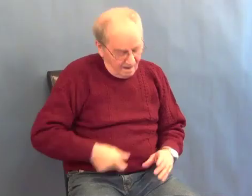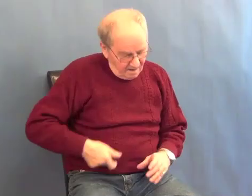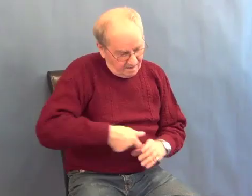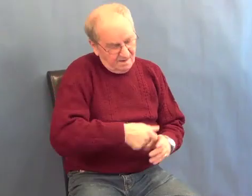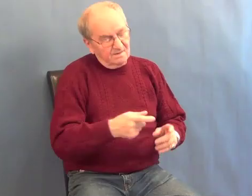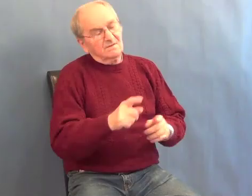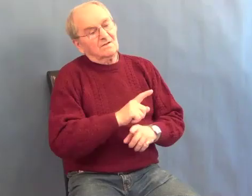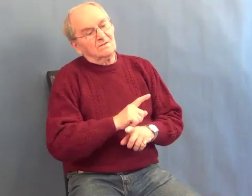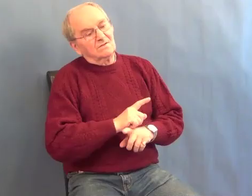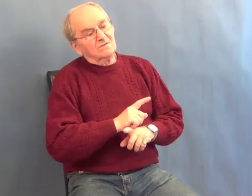Polewać.